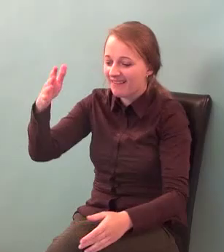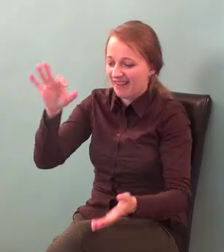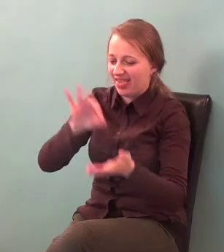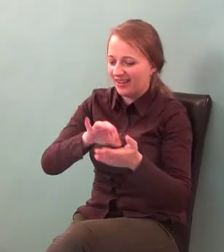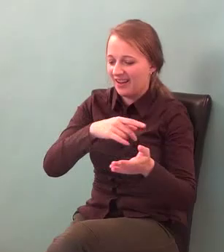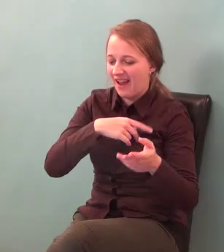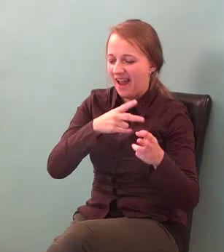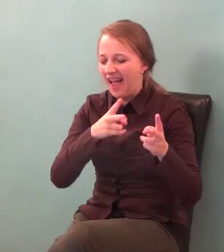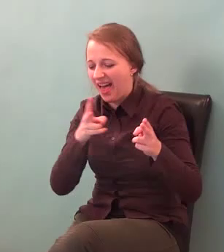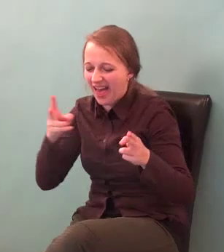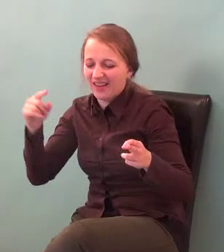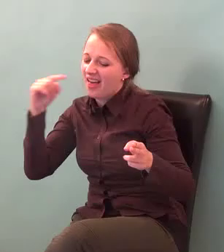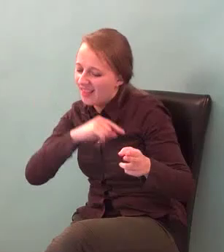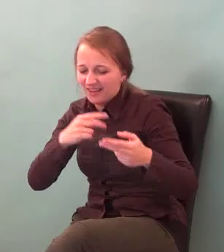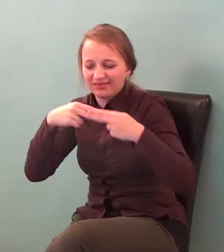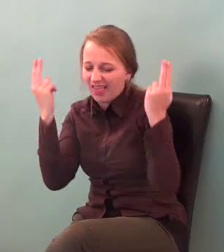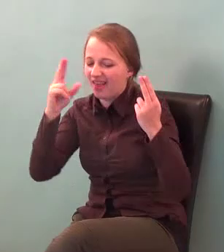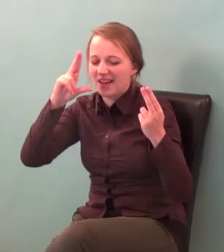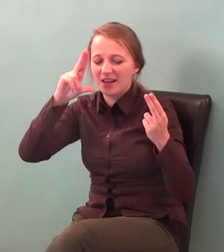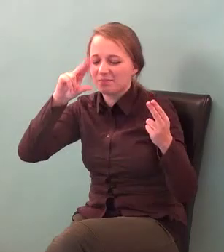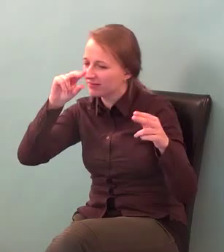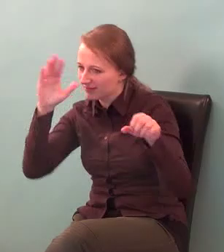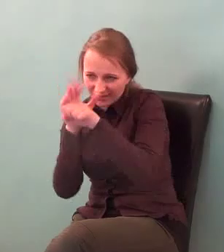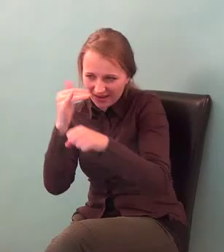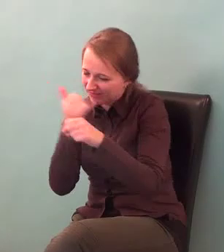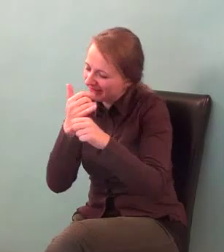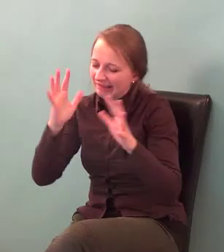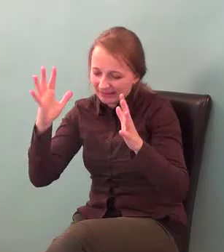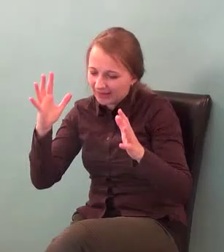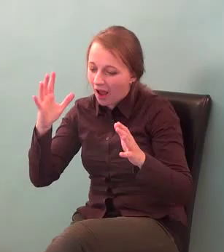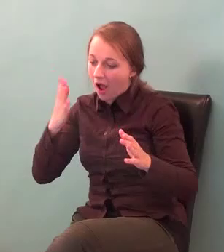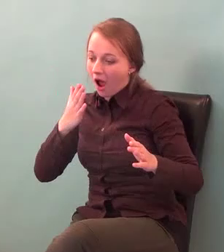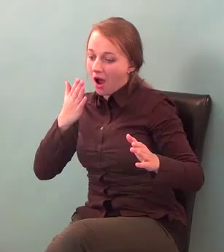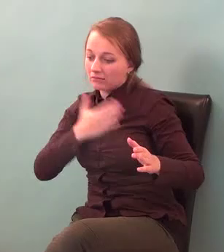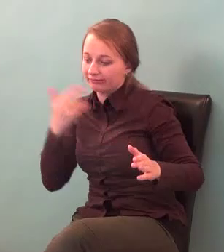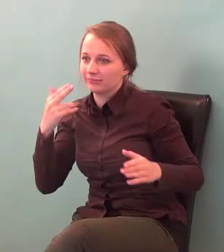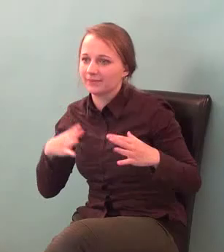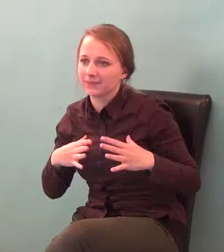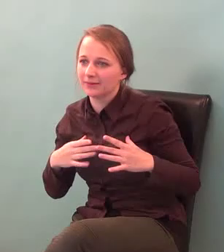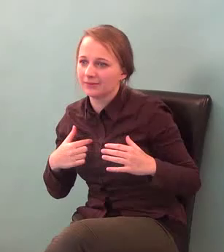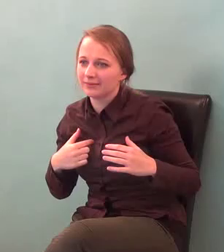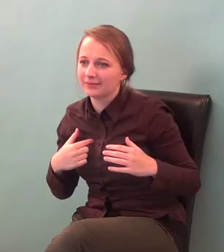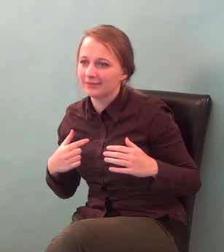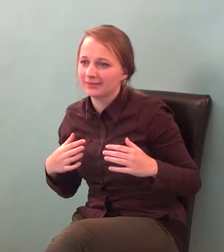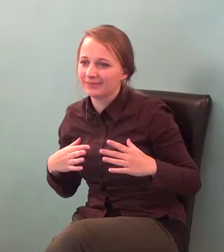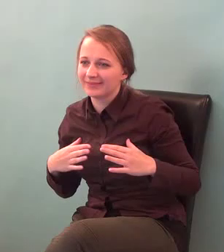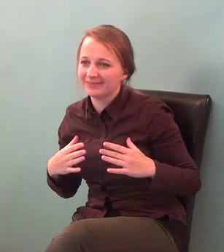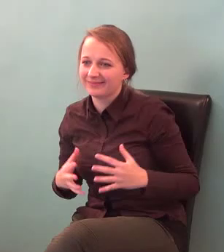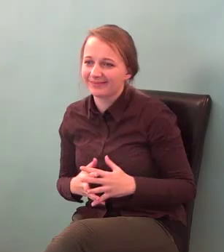Akurat od poniedziałku do piątku to się nie udaje, a w sobotę i niedzielę mam wolne.